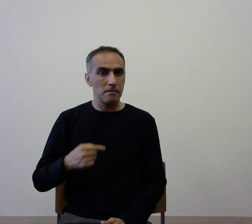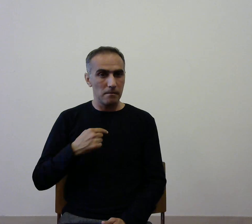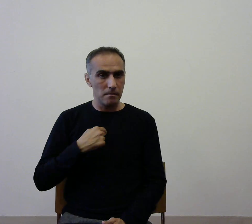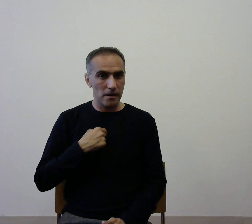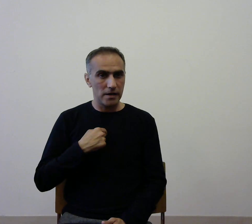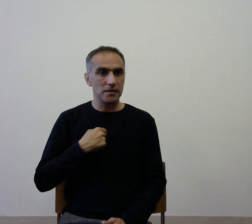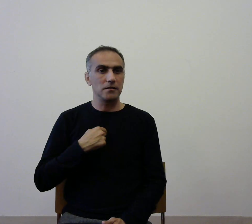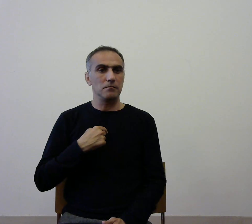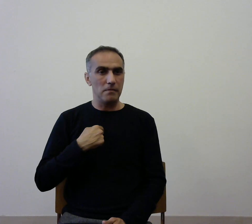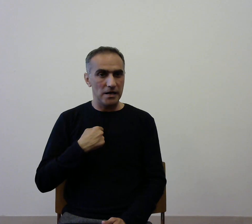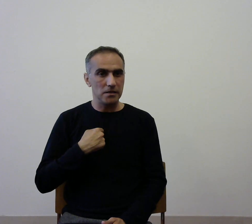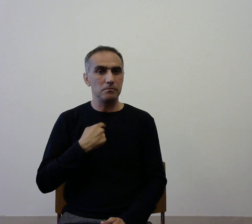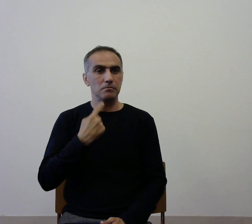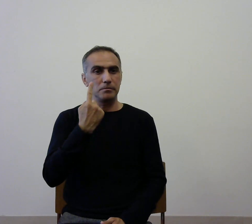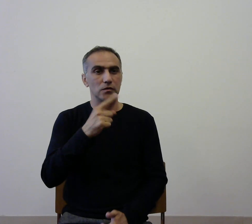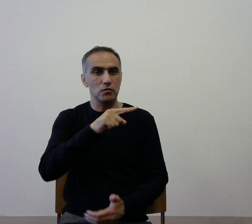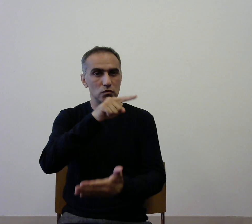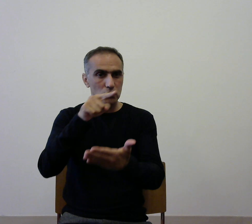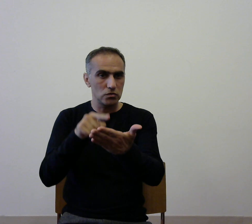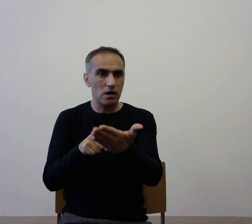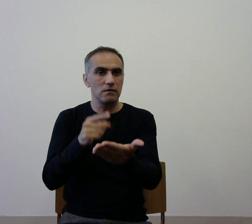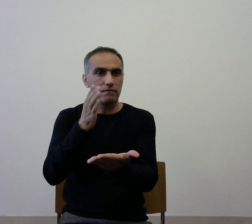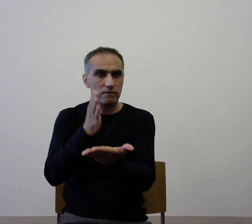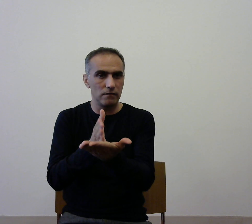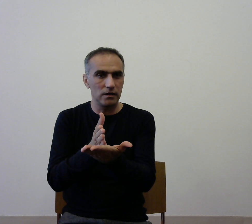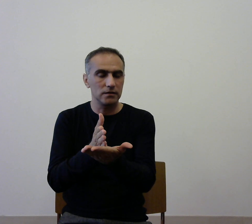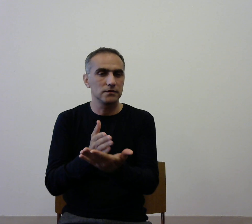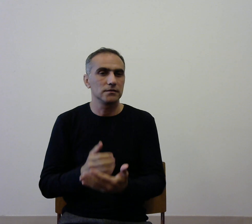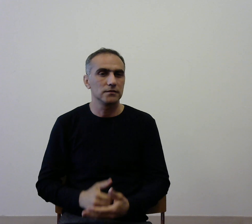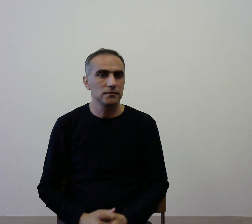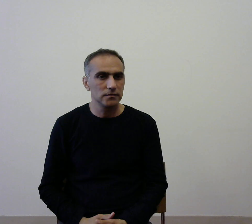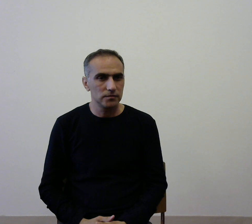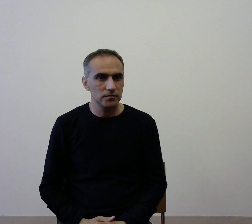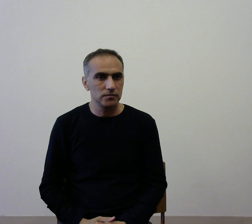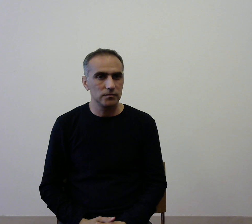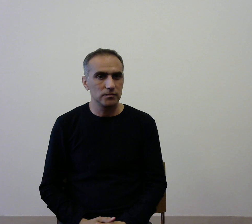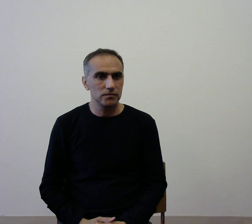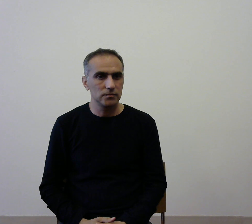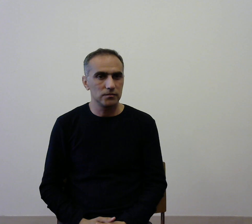Mənim bir sualım var